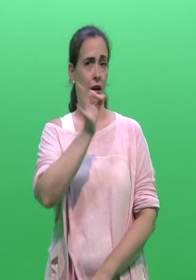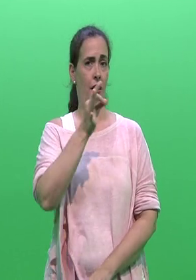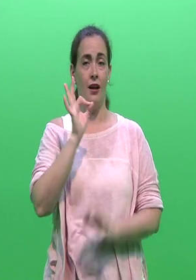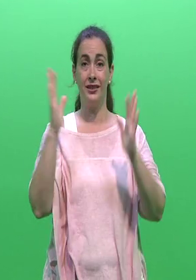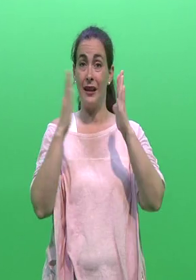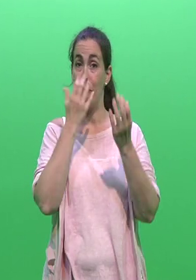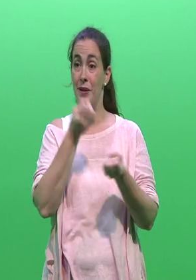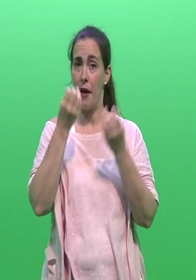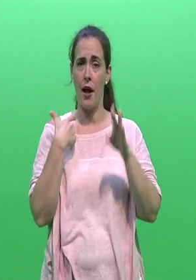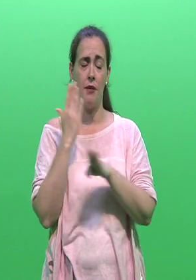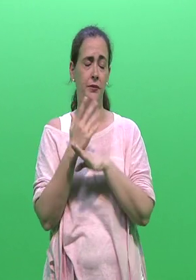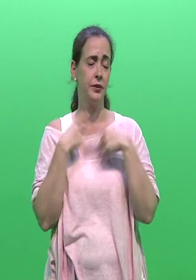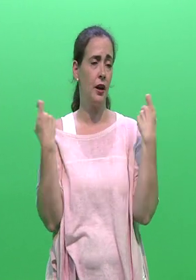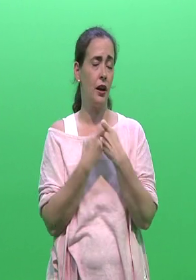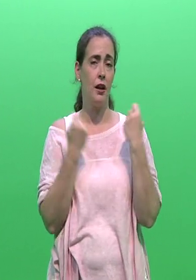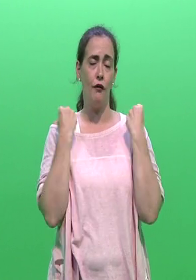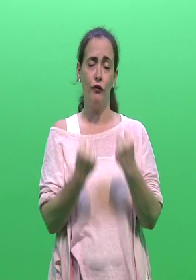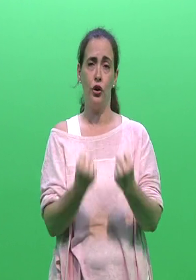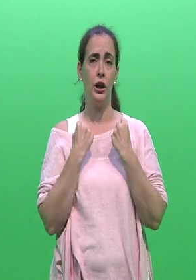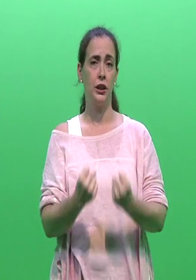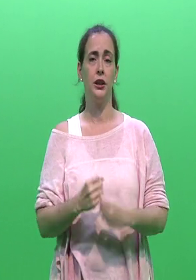Sí, sempre tinc molta al·lèrgia a la primavera.